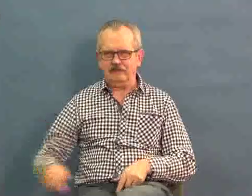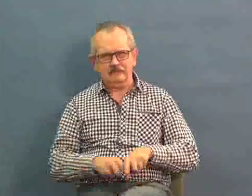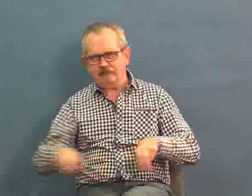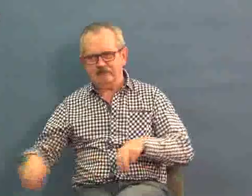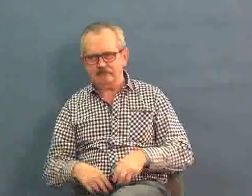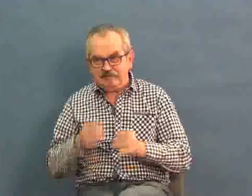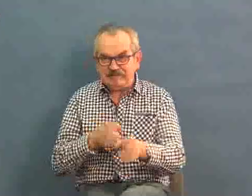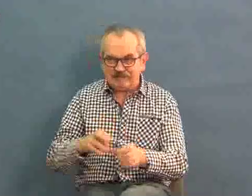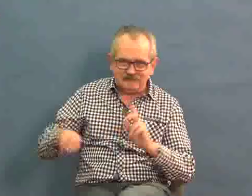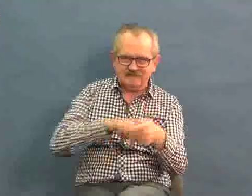Gdy mijają róg, zaczynają biec.